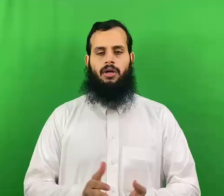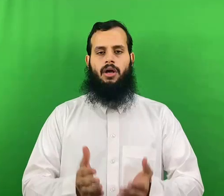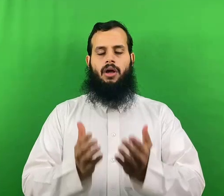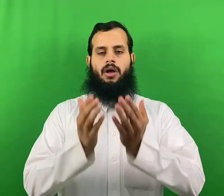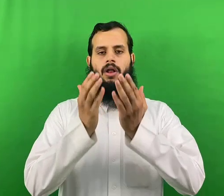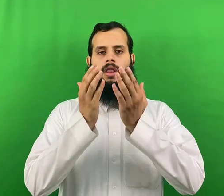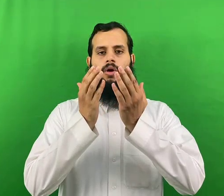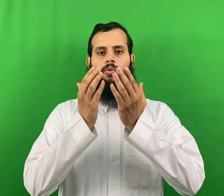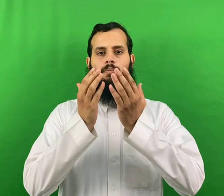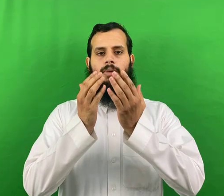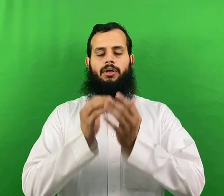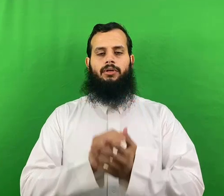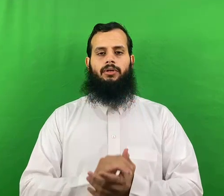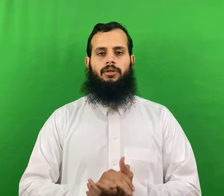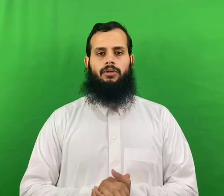اللهم